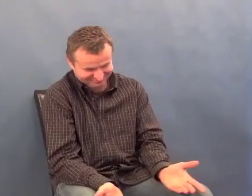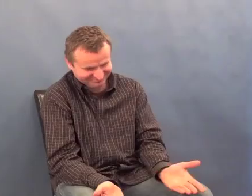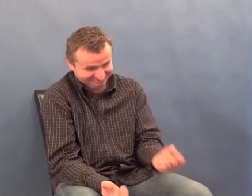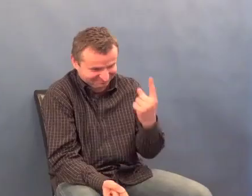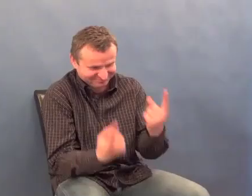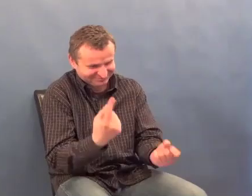Ale pomysły.